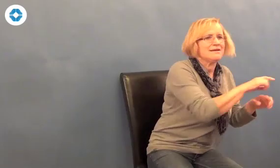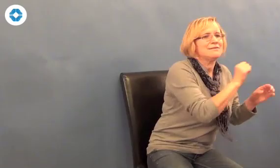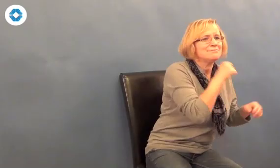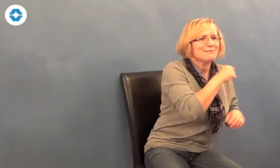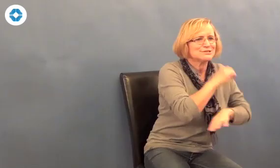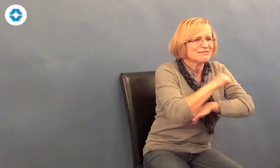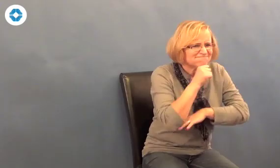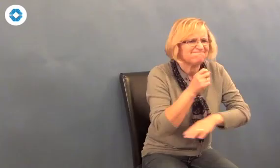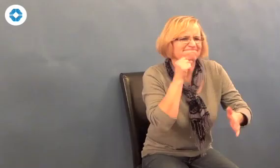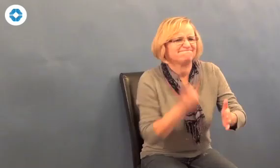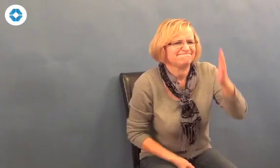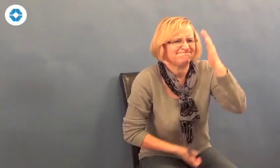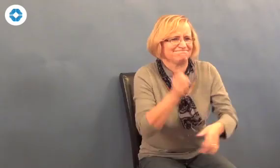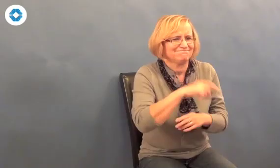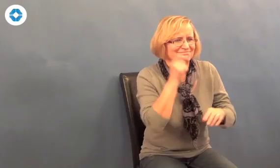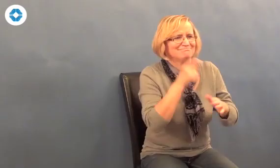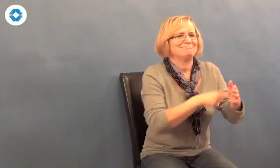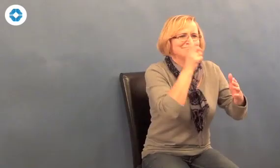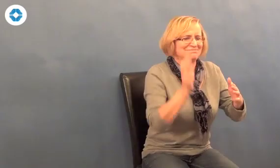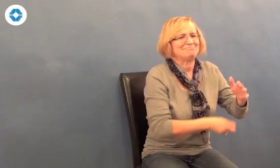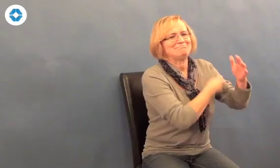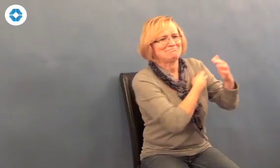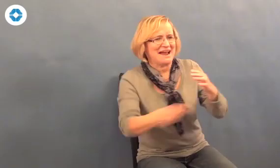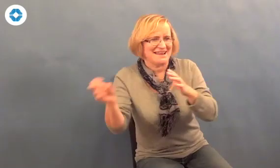Gdy babcia zobaczyła kota, to wyrzuciła go przez balkon.